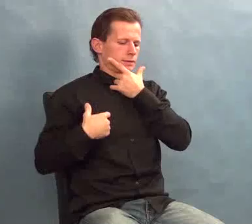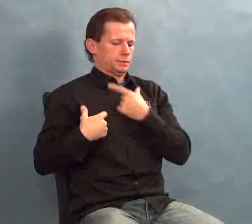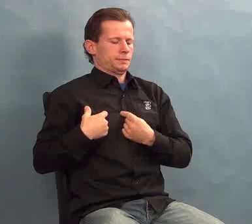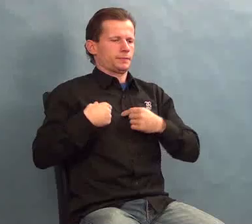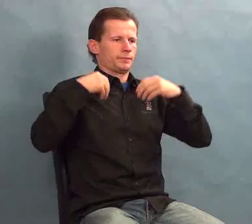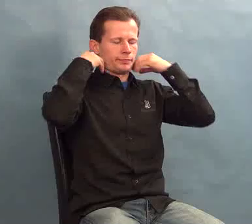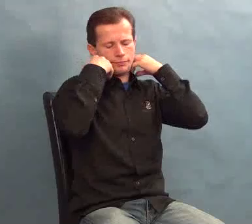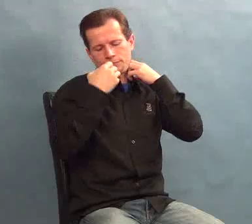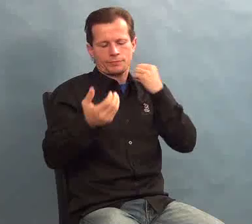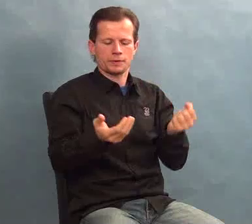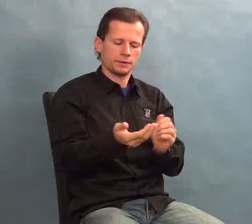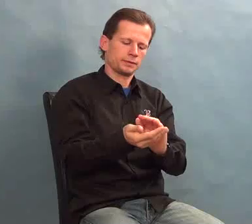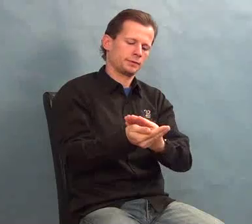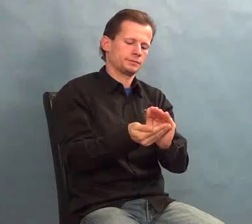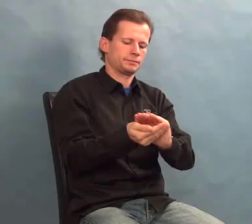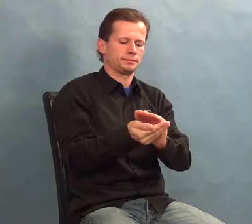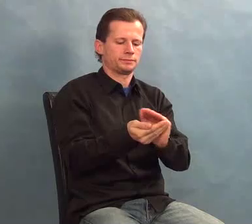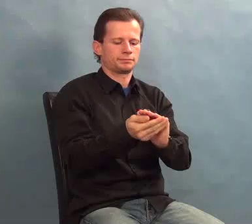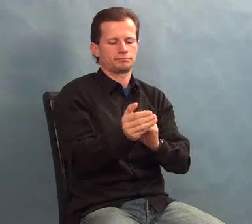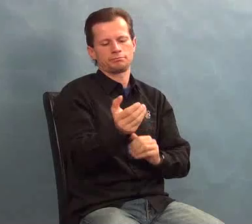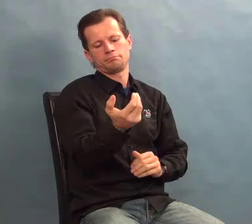Zdjął chustkę i wytarł nią gruszkę.